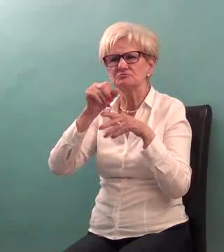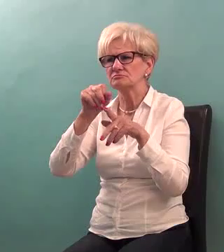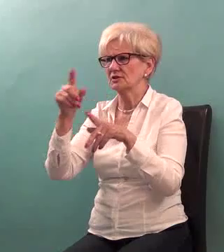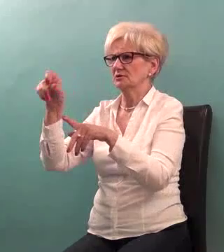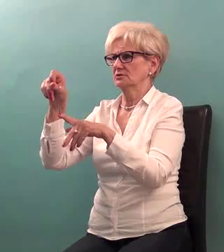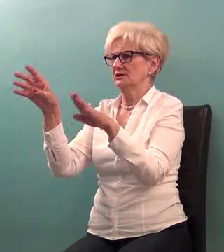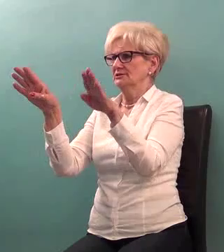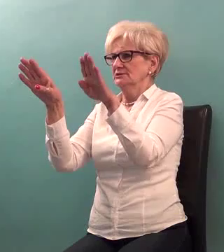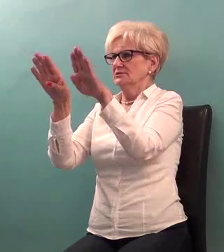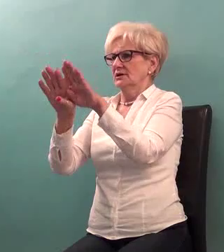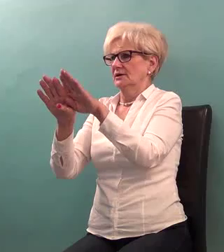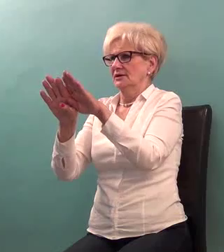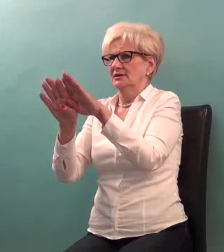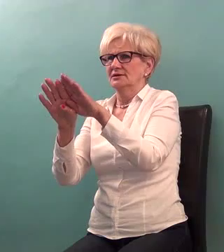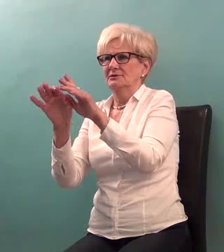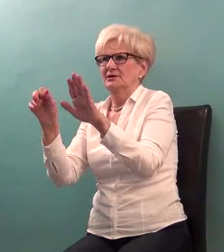Jedne drzwi okazują się zamknięte.